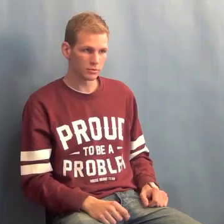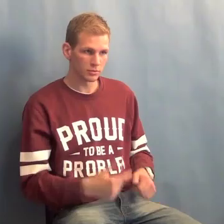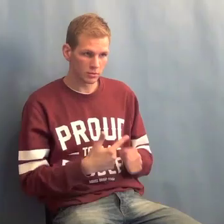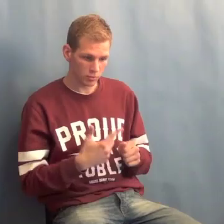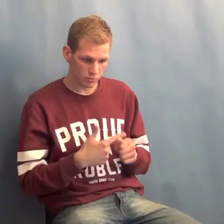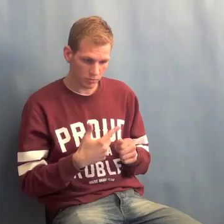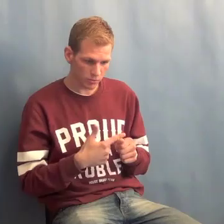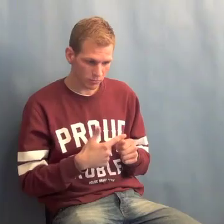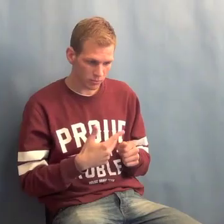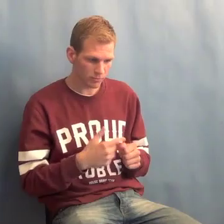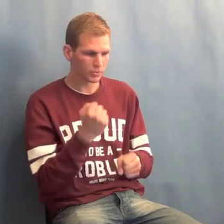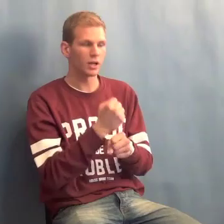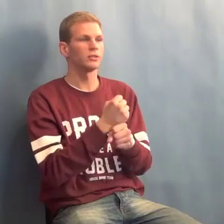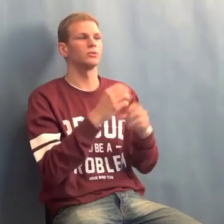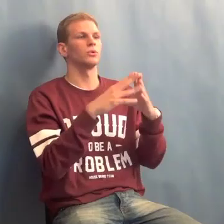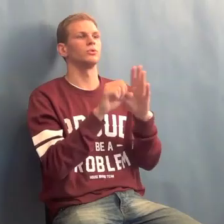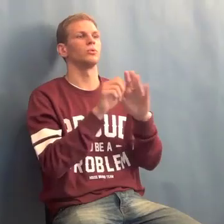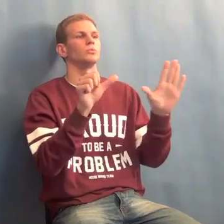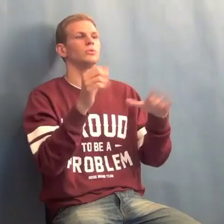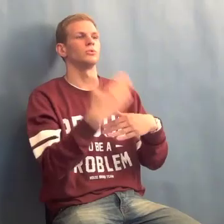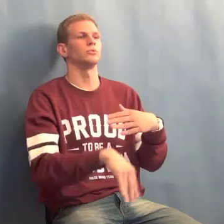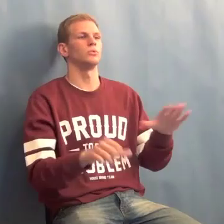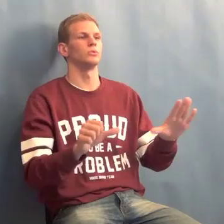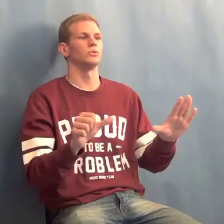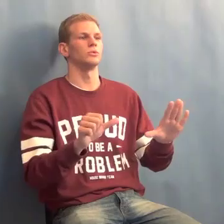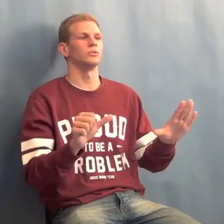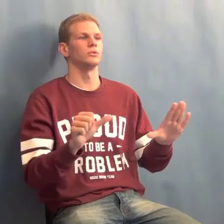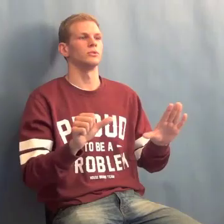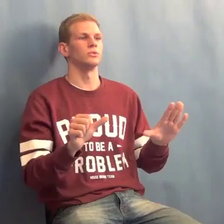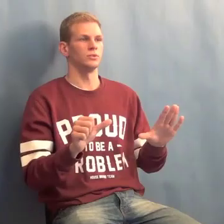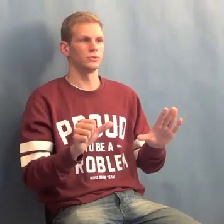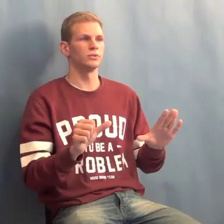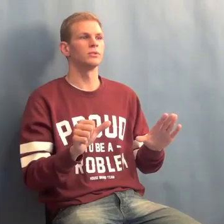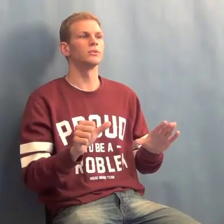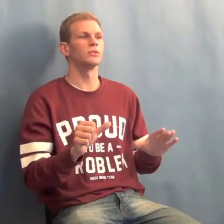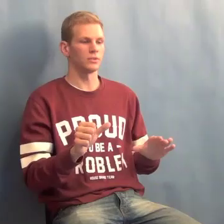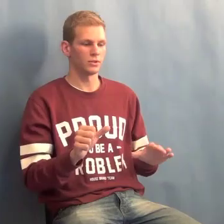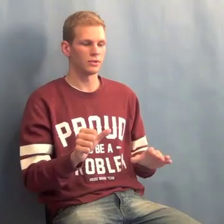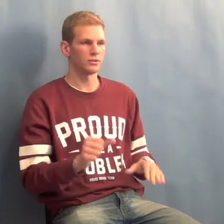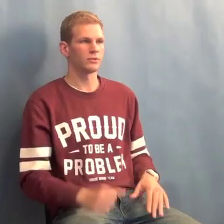Dwudziestego pracuję od dziesiątej do osiemnastej i tyle.